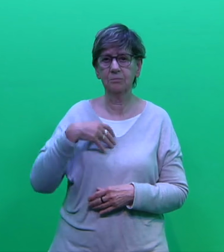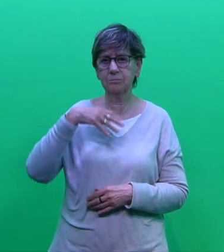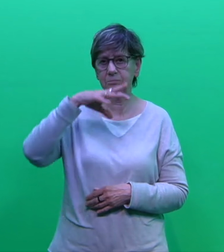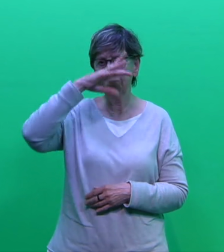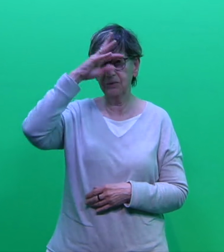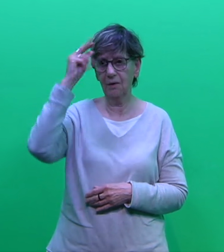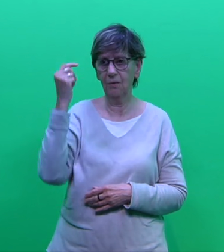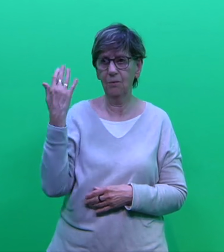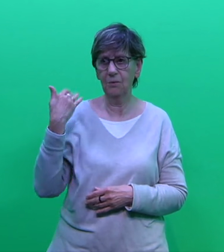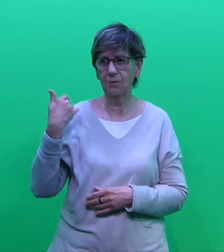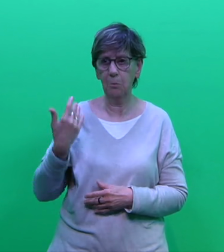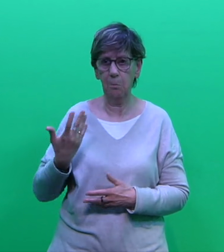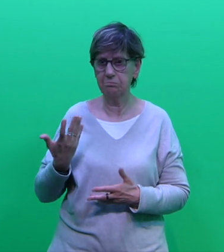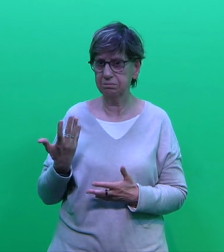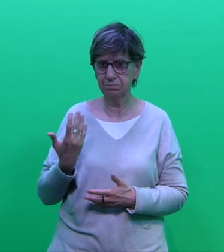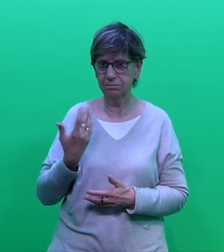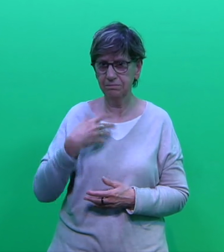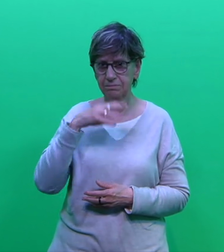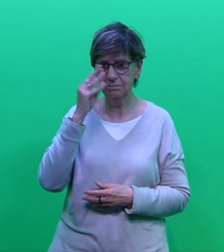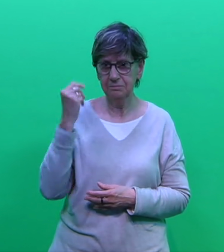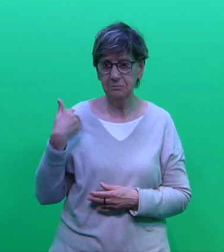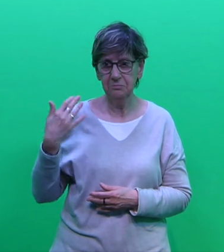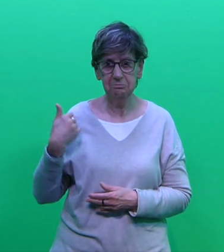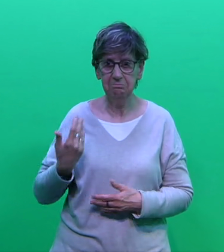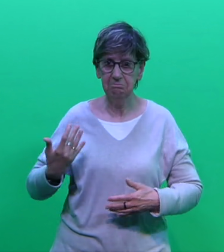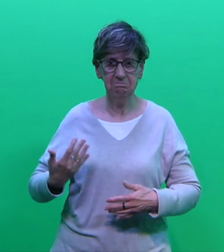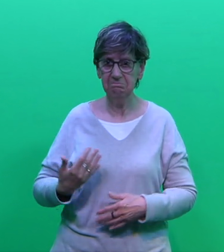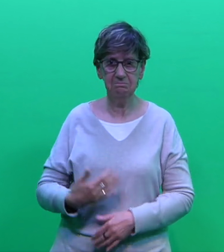No m'en recordo de quan fa, no ho sé, no ho recordo.